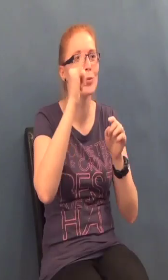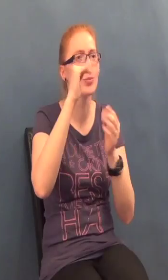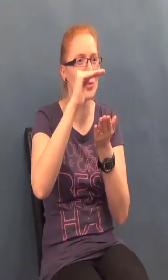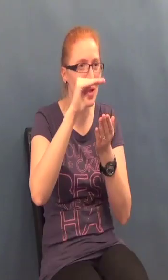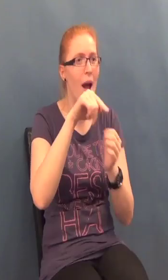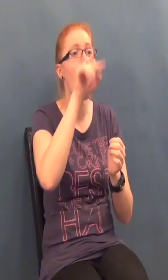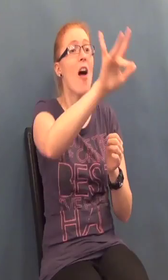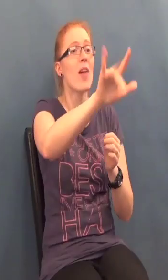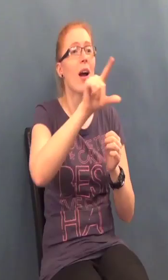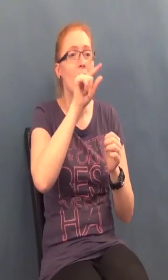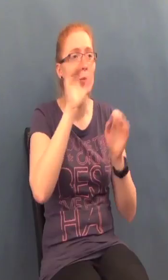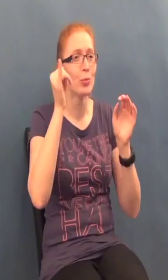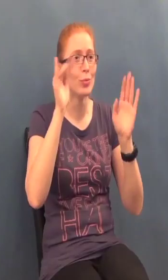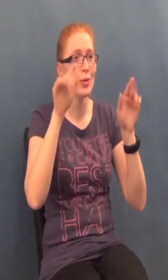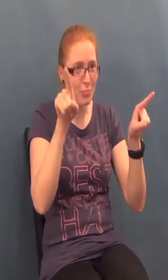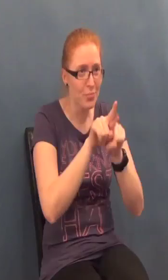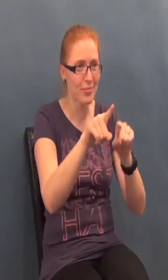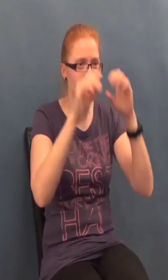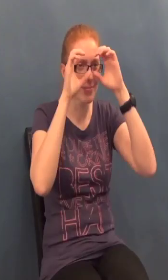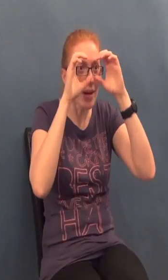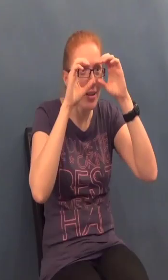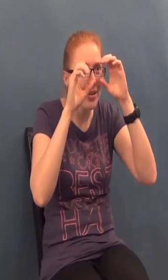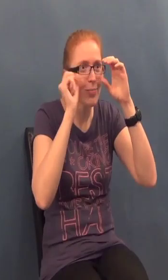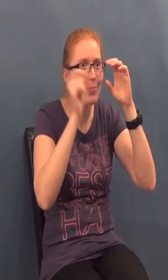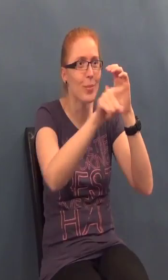A tam ten żółty ptaszek też patrzy przez lornetkę i zauważa kota.